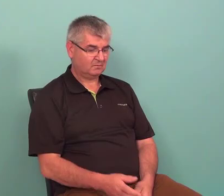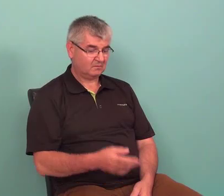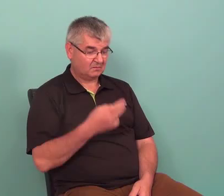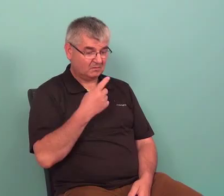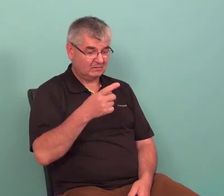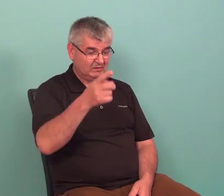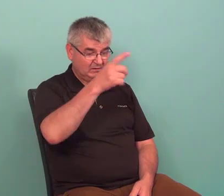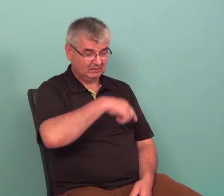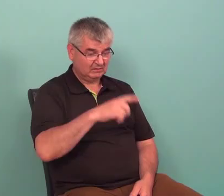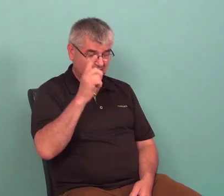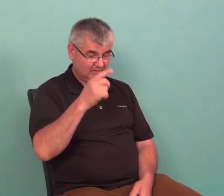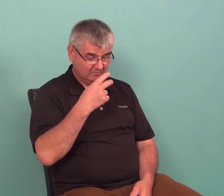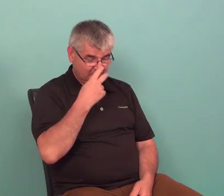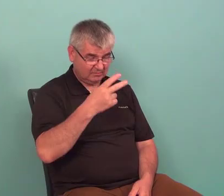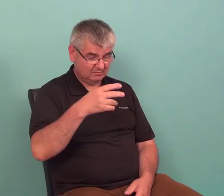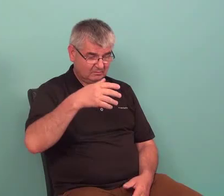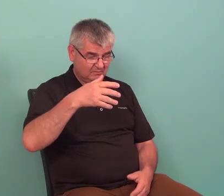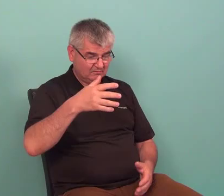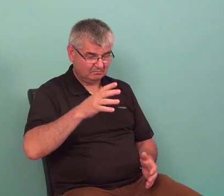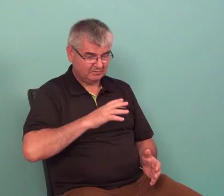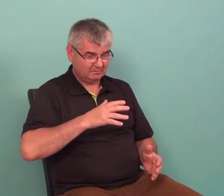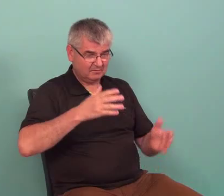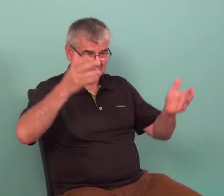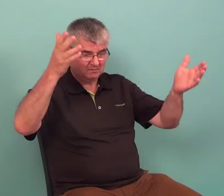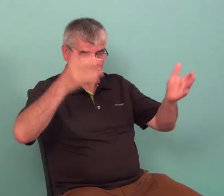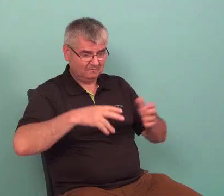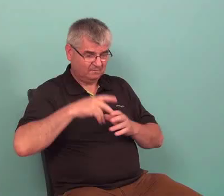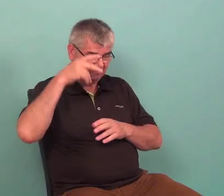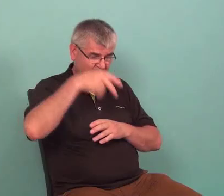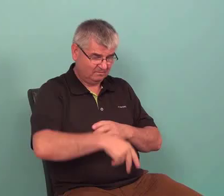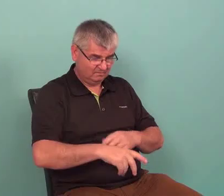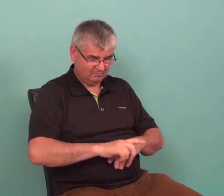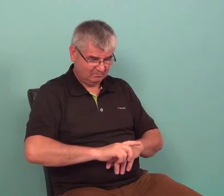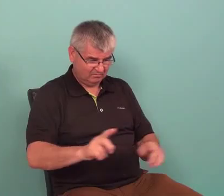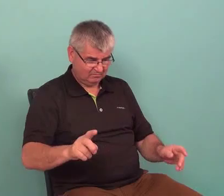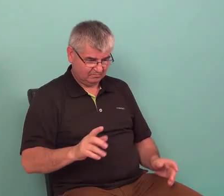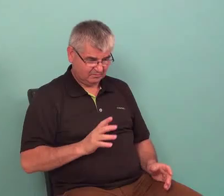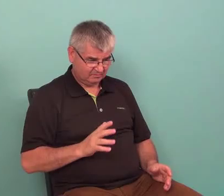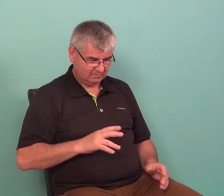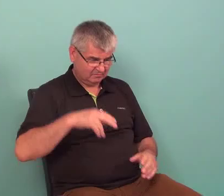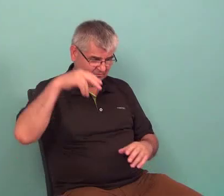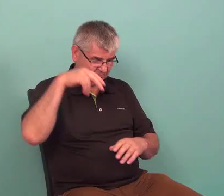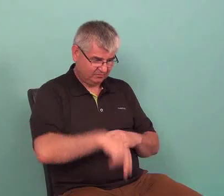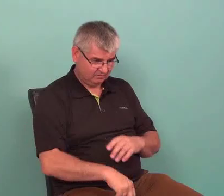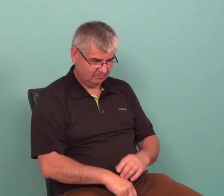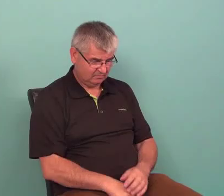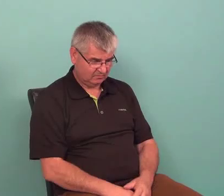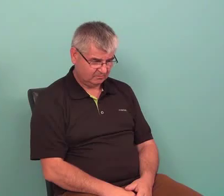Widzę, że jest okrągły znak. Informuje, że jest wąwóz, trzeba uważać, żeby nie spaść.